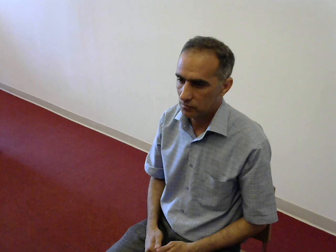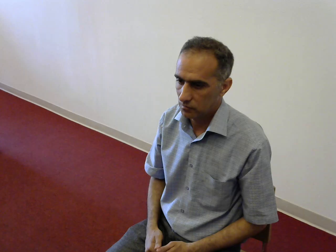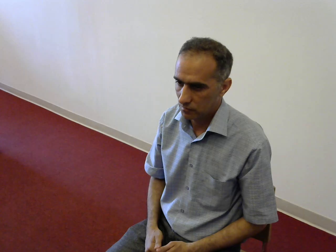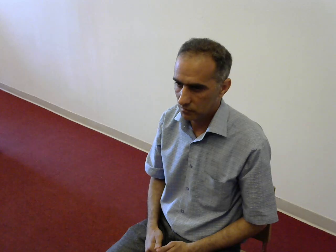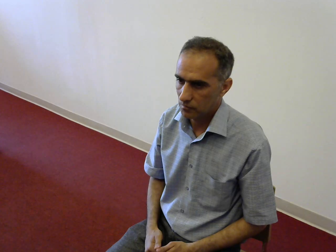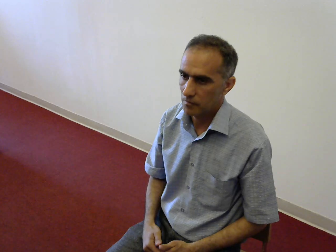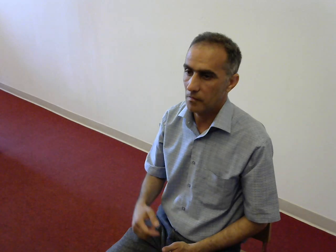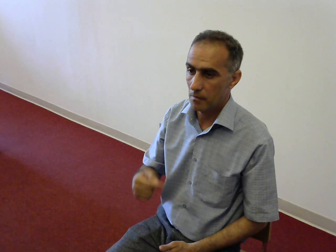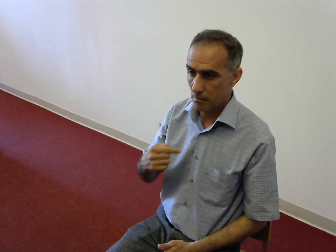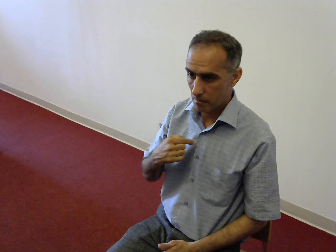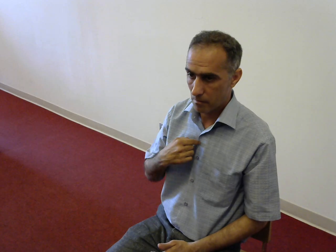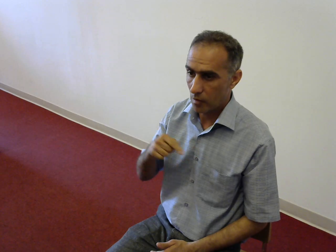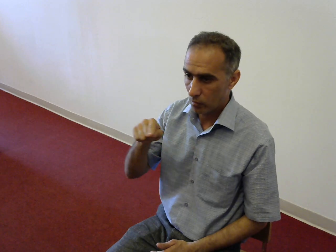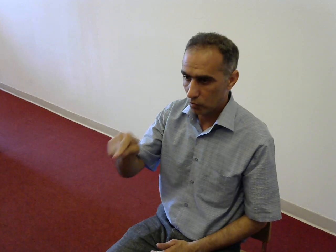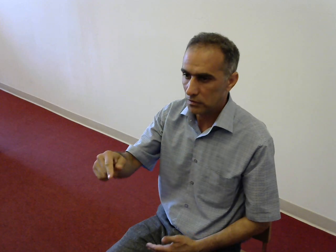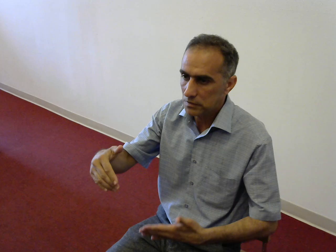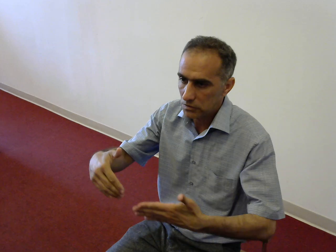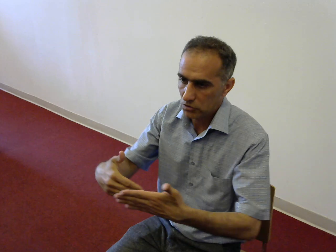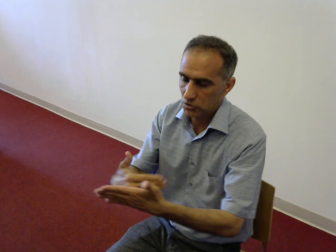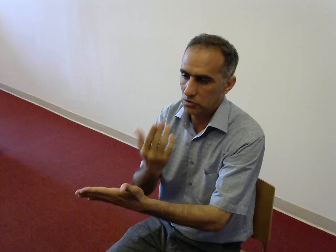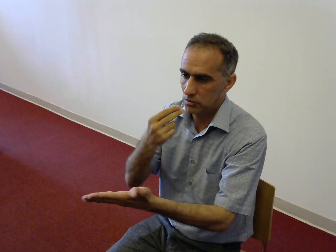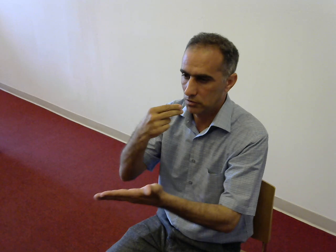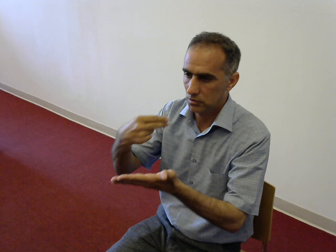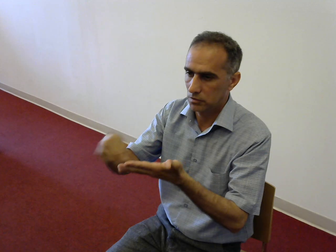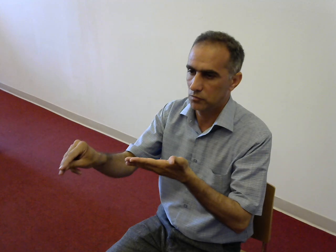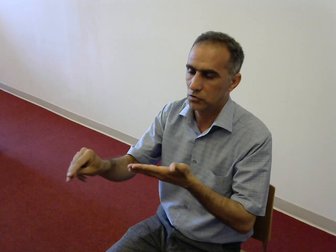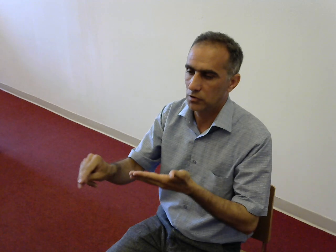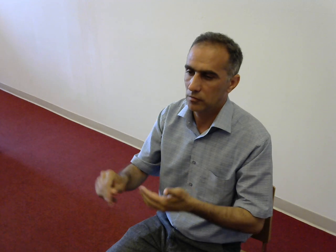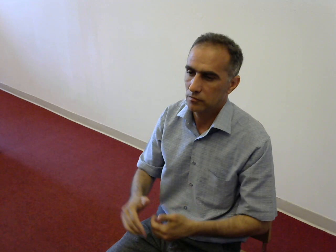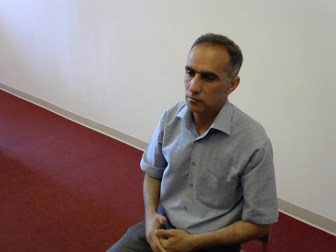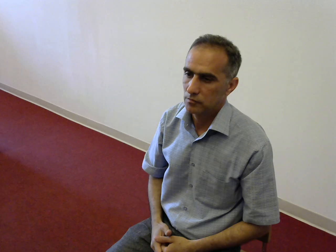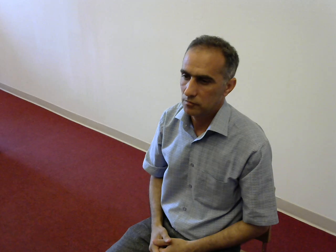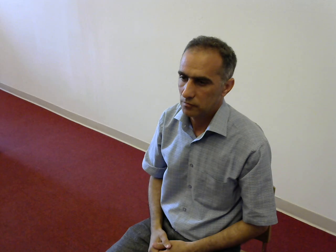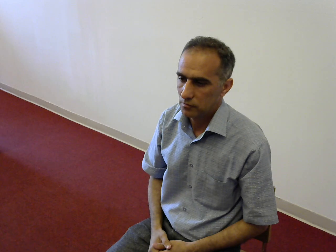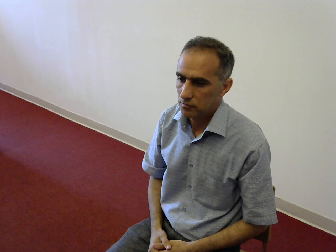Mən bunu yeni almışam